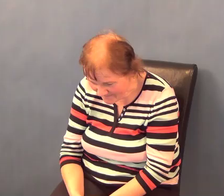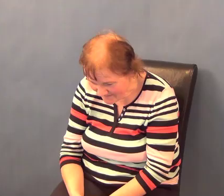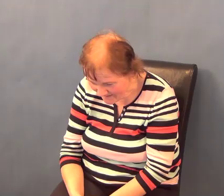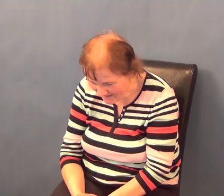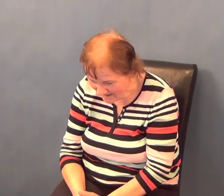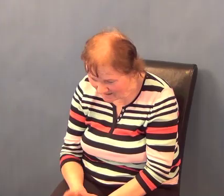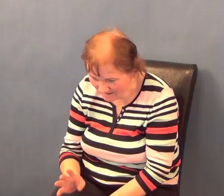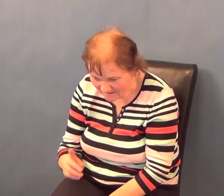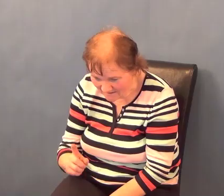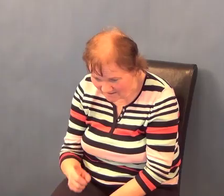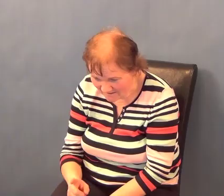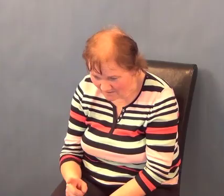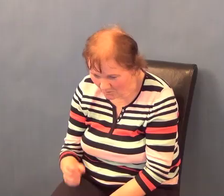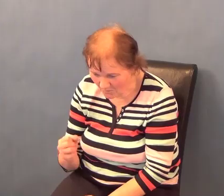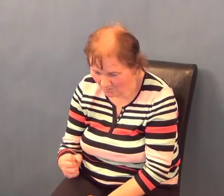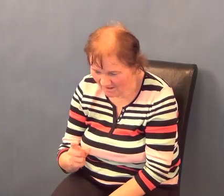To trudne.